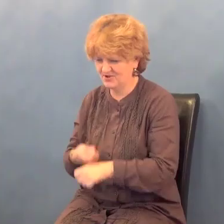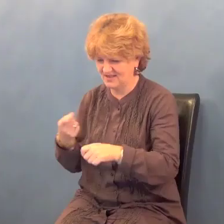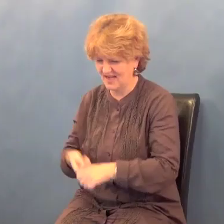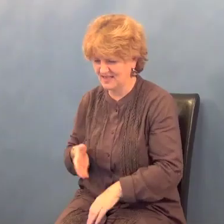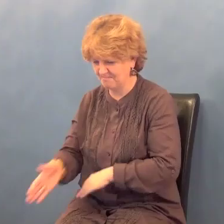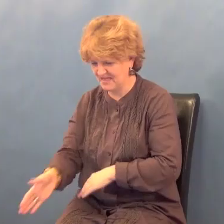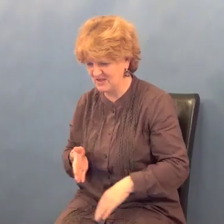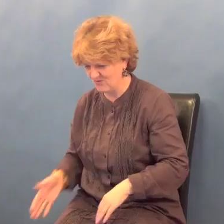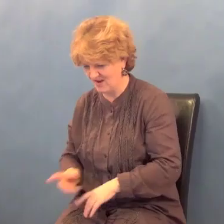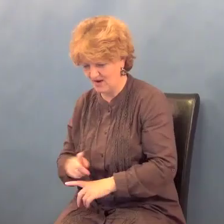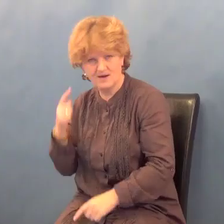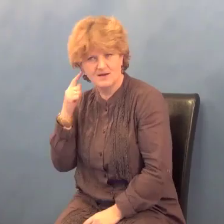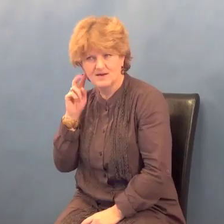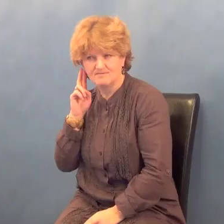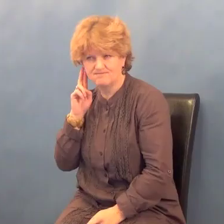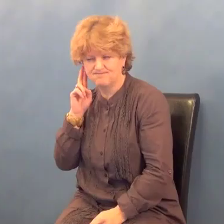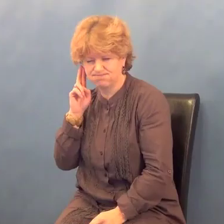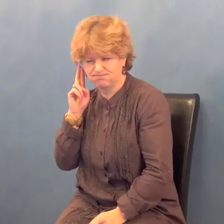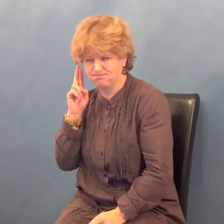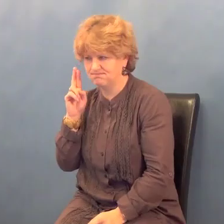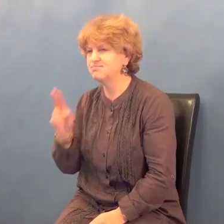Piłowanie powoduje hałas.